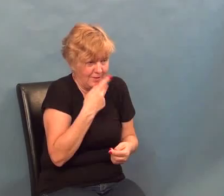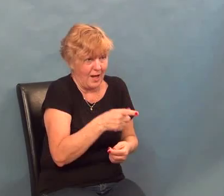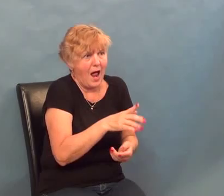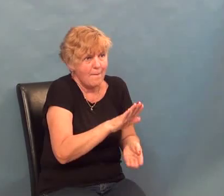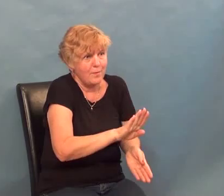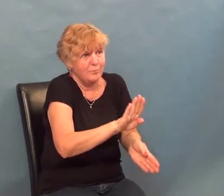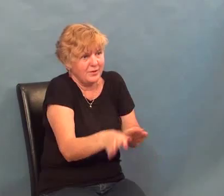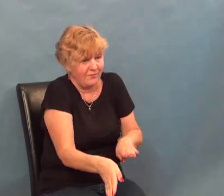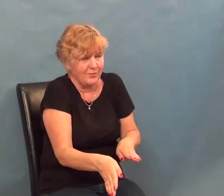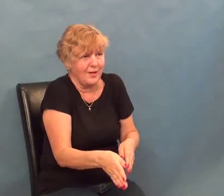Albo się przewrócił.